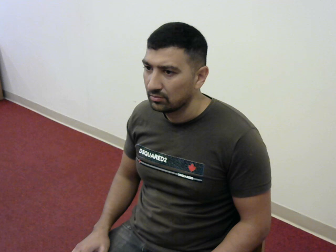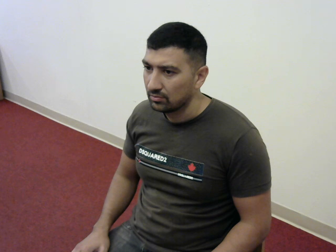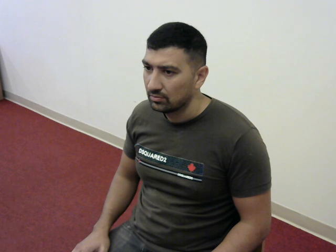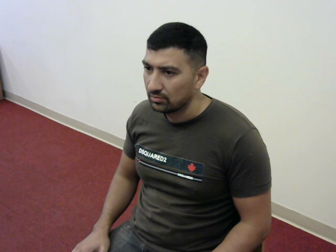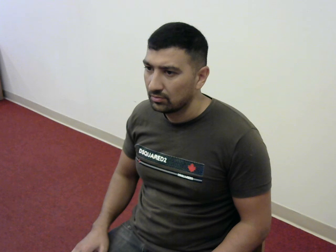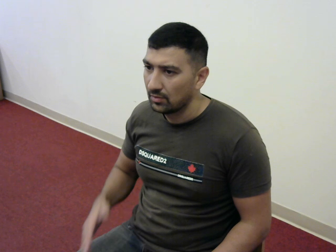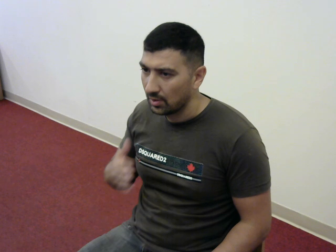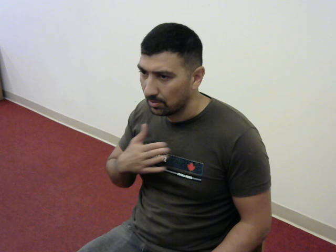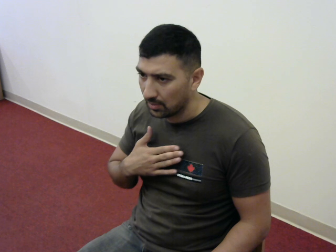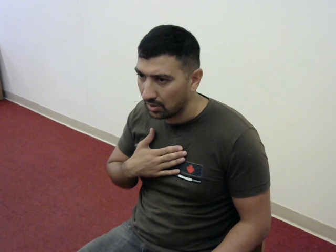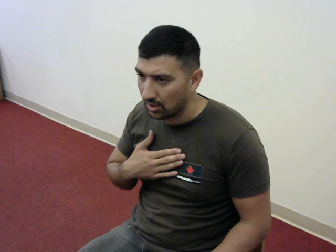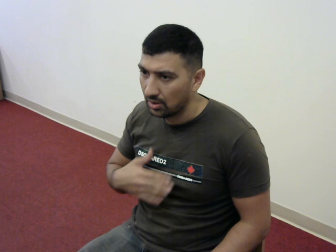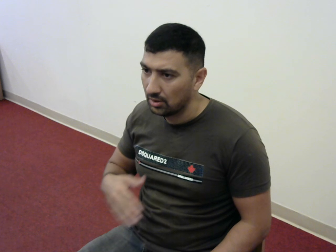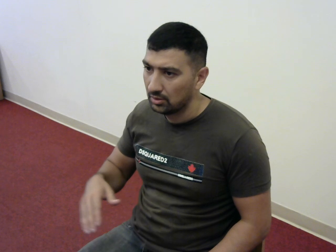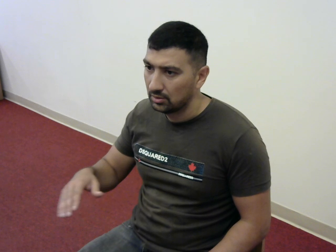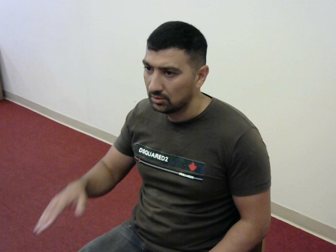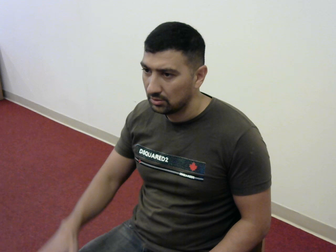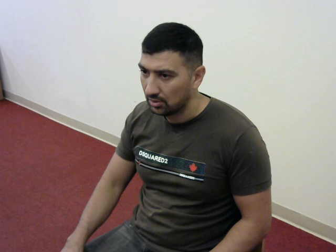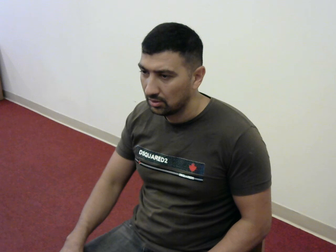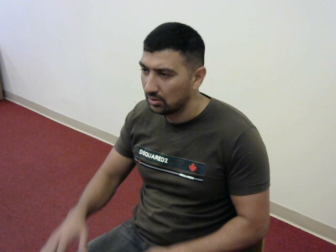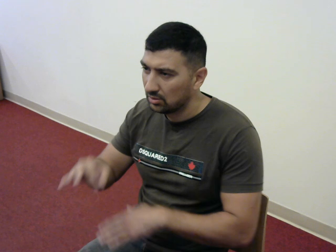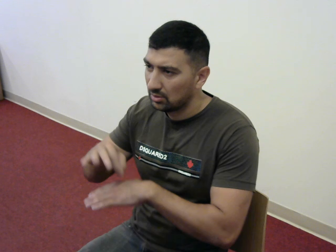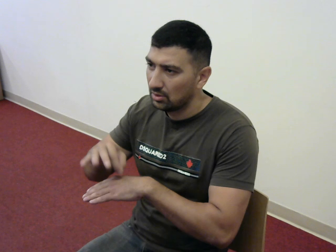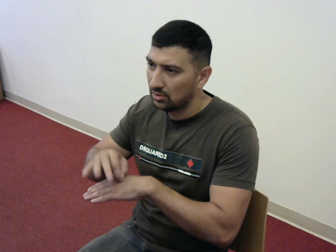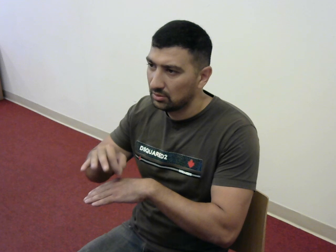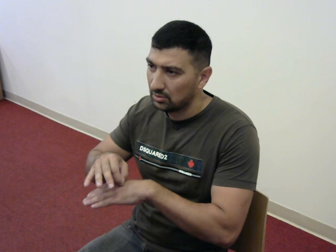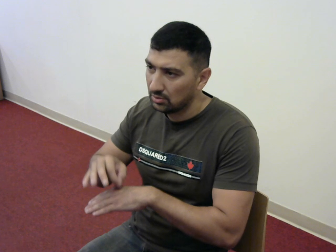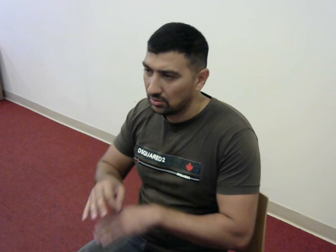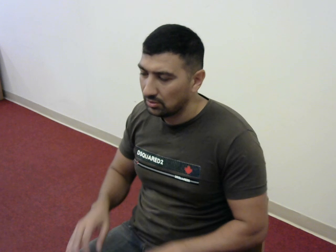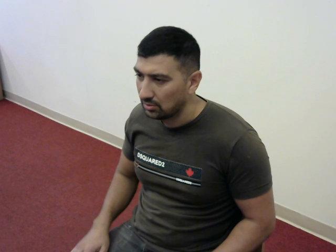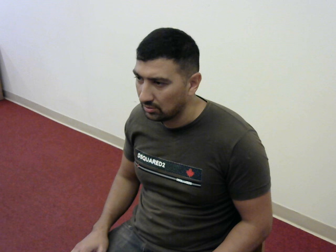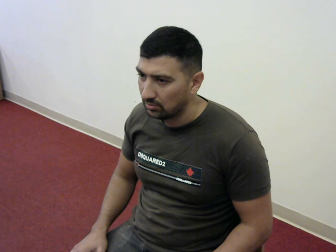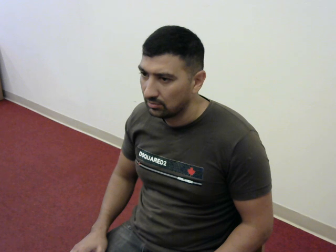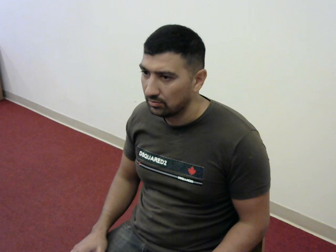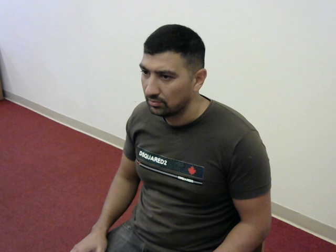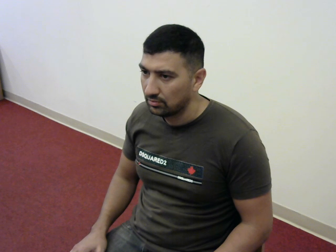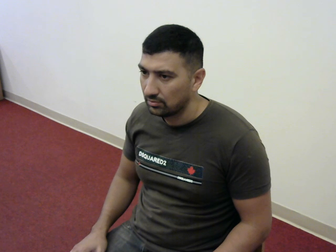Mənim ayağım ağrıyır